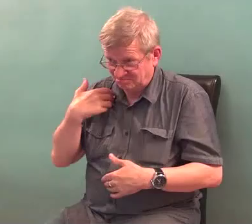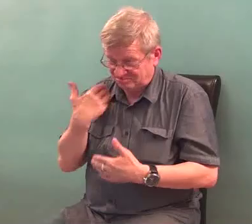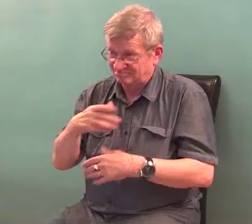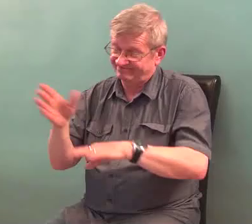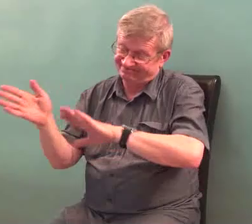Zostawmy to.